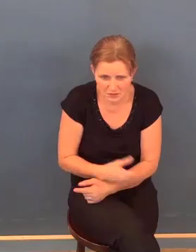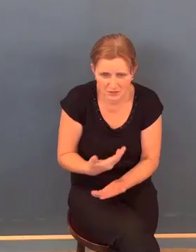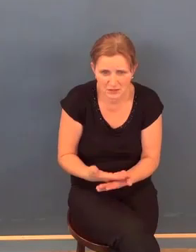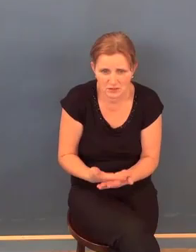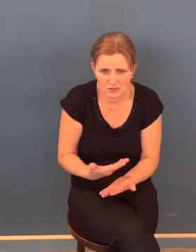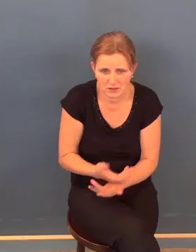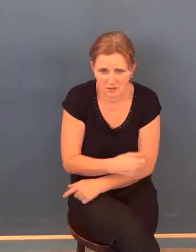Dlaczego?